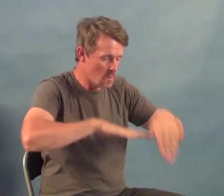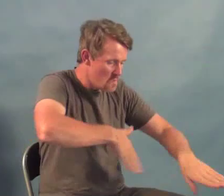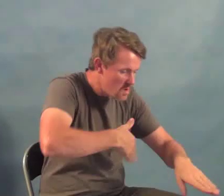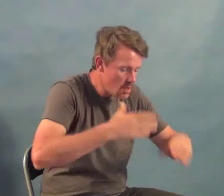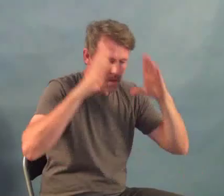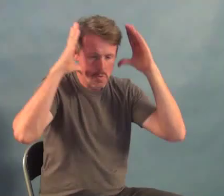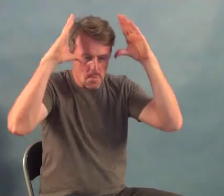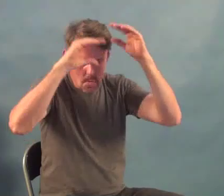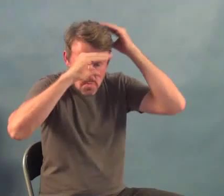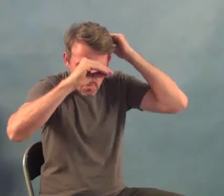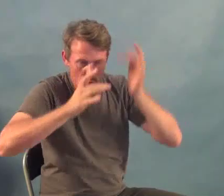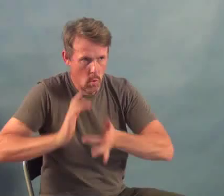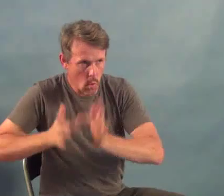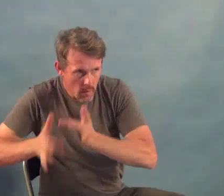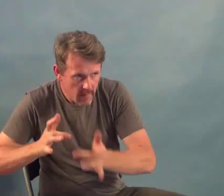Kask do jazdy na rowerze.